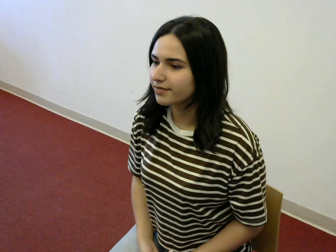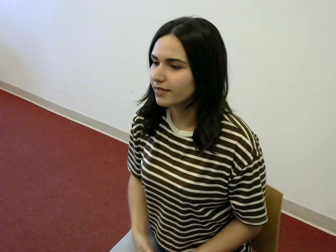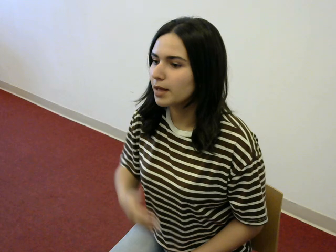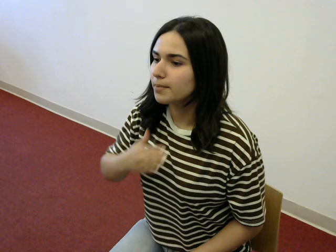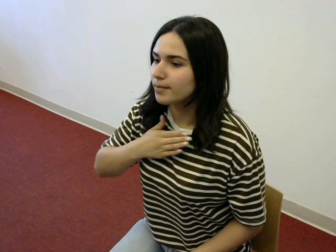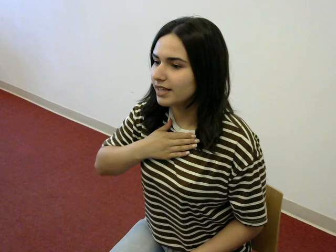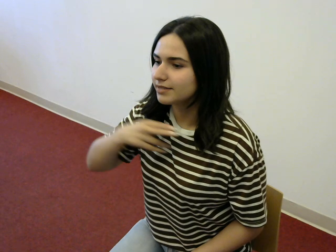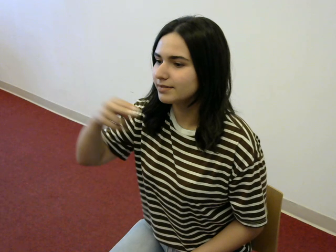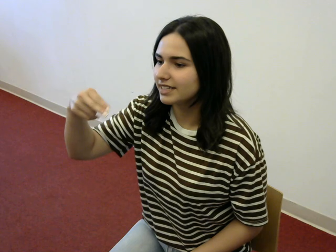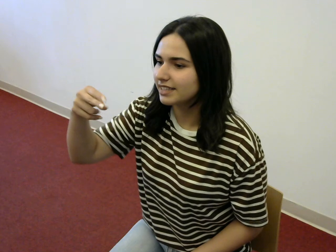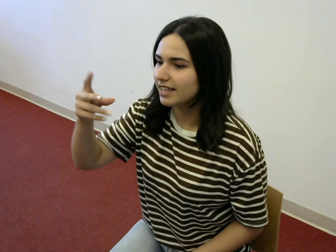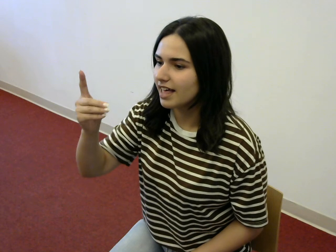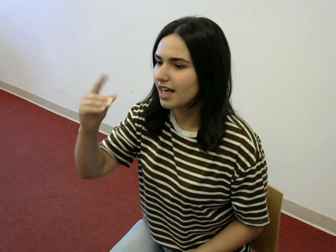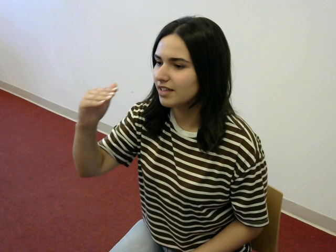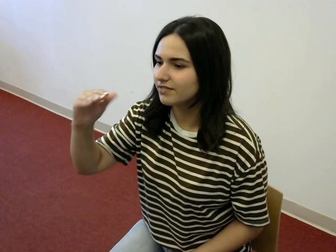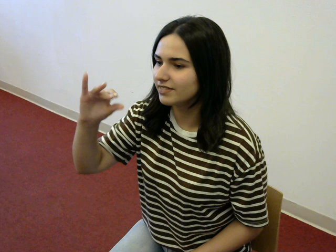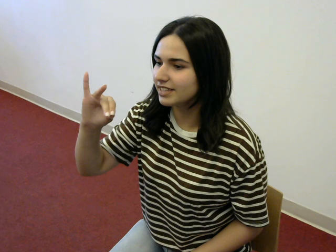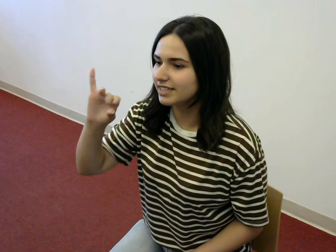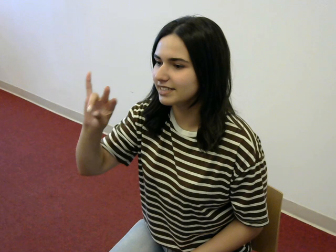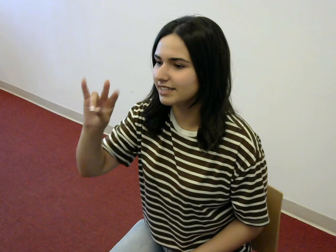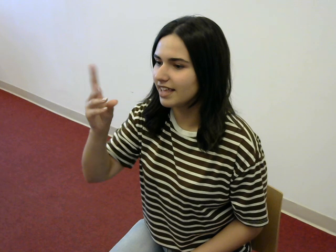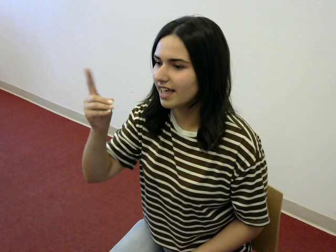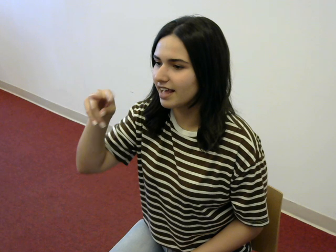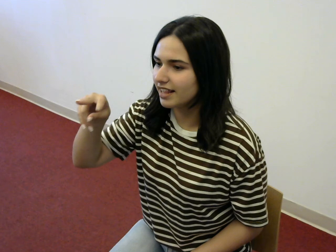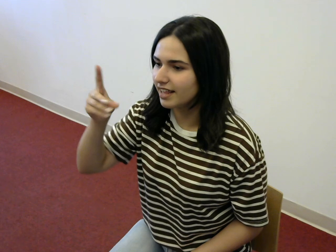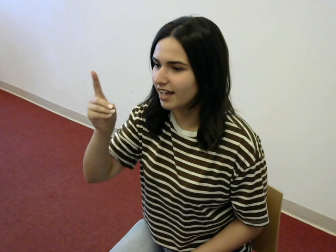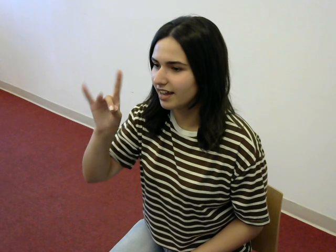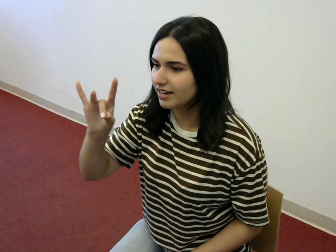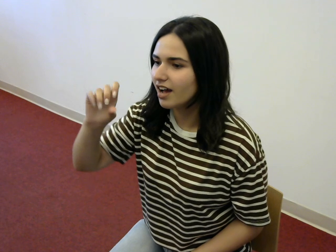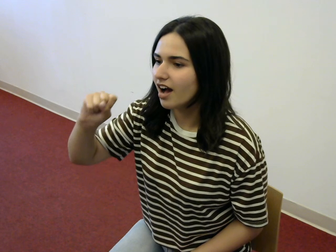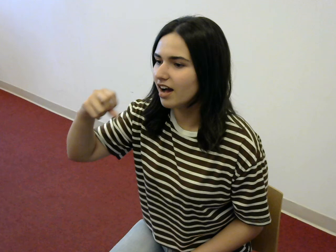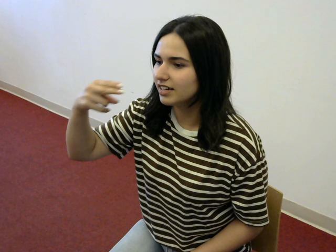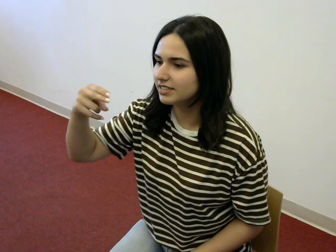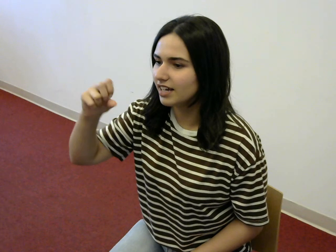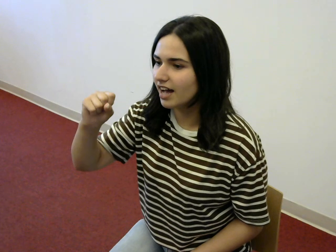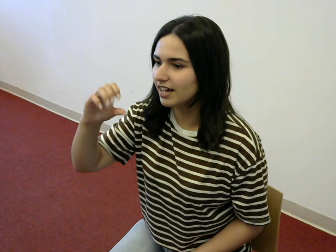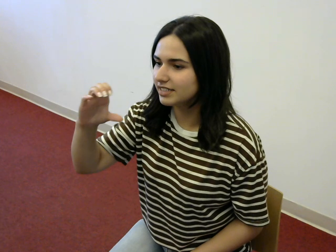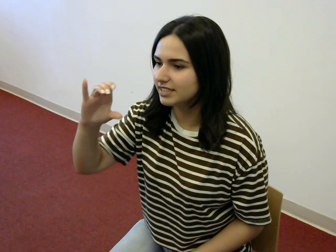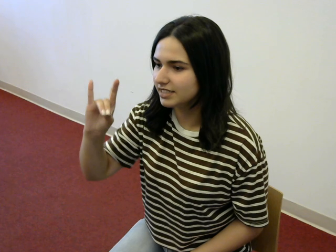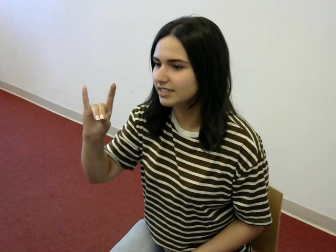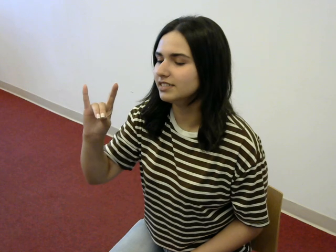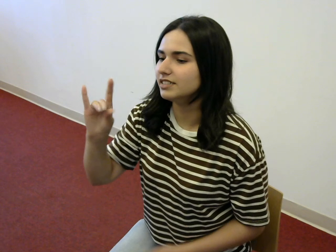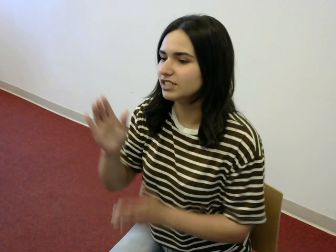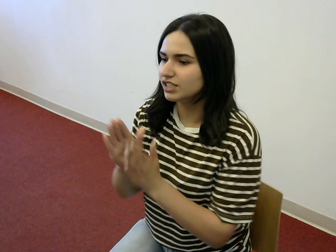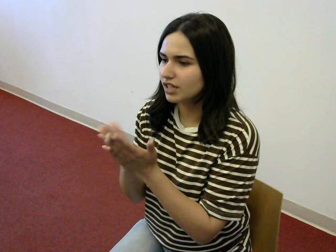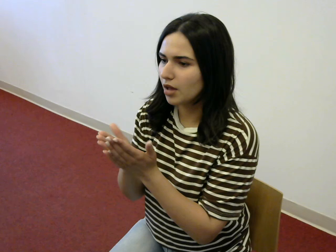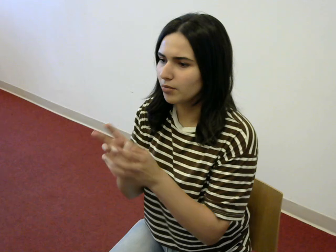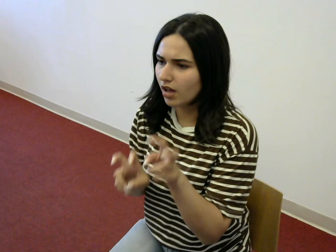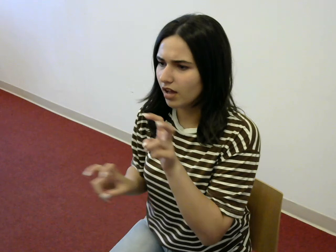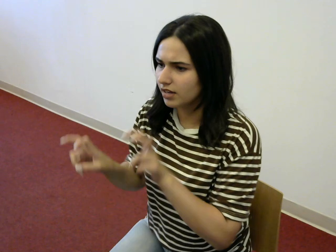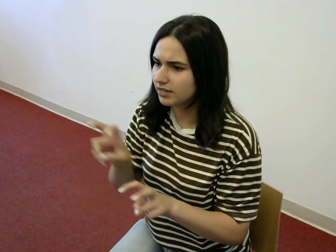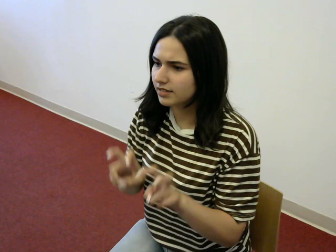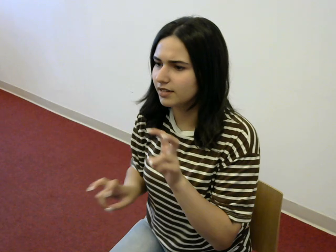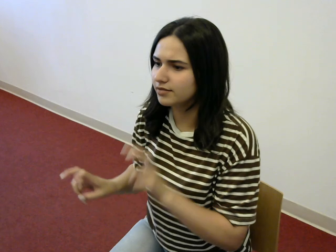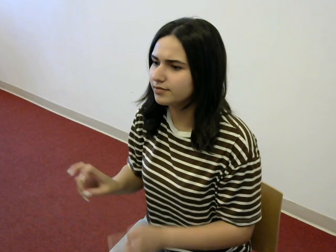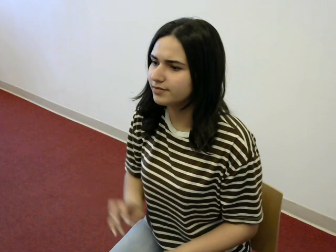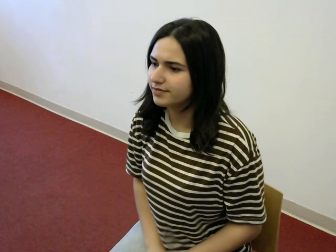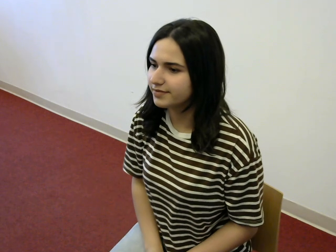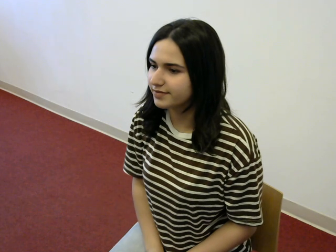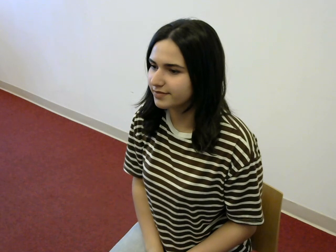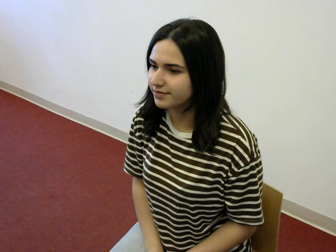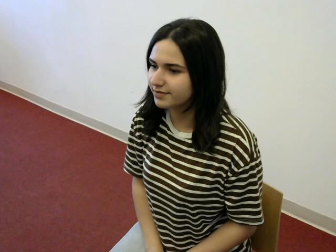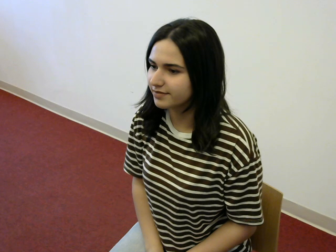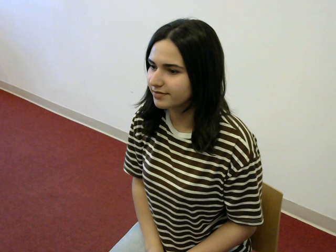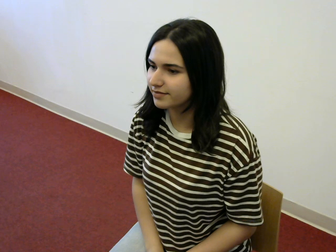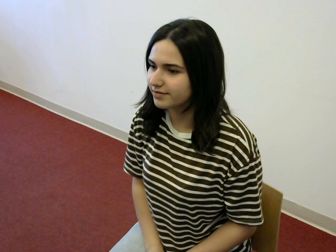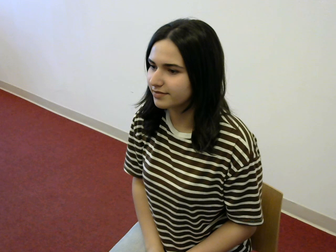Mən "Dəfinələr Adası" kitabını axtarıram